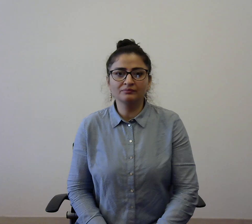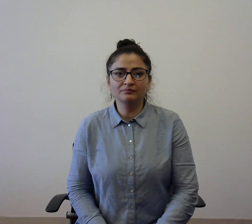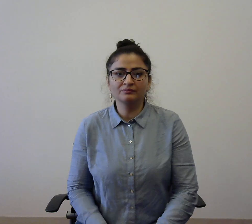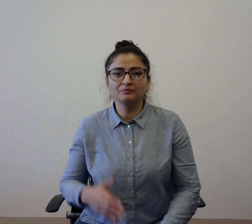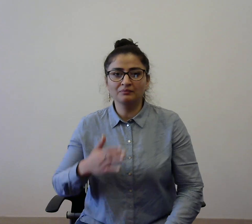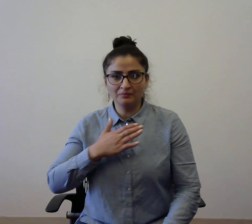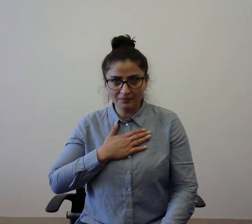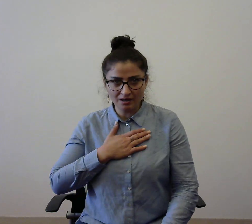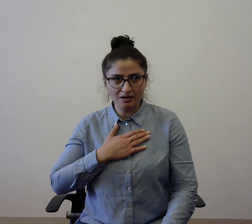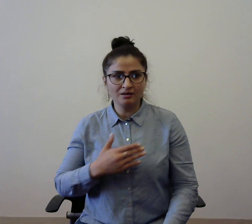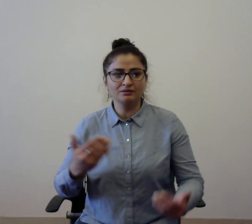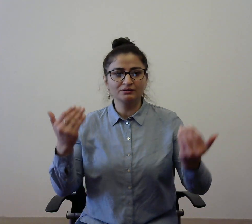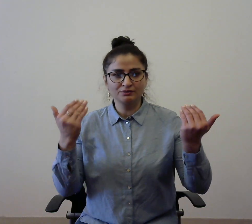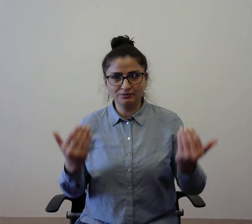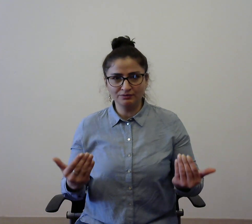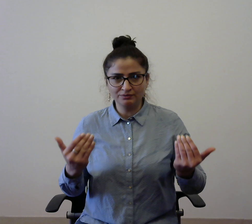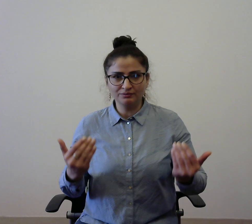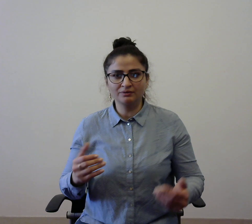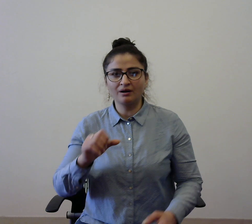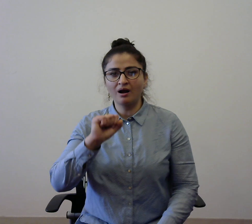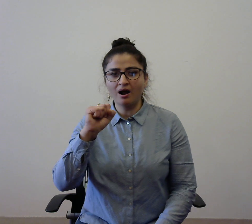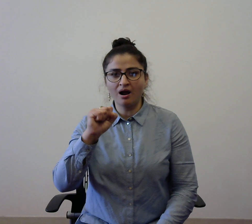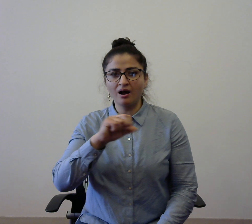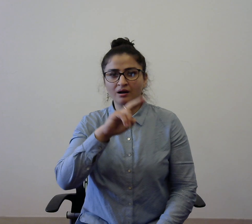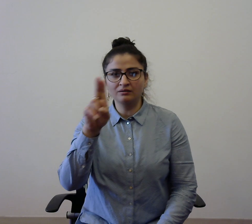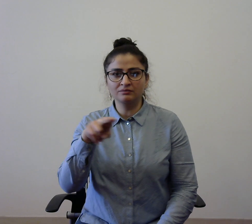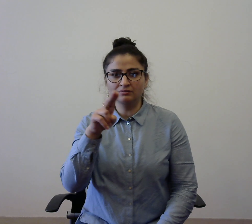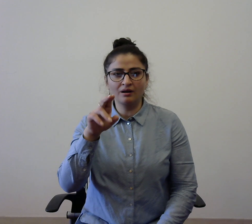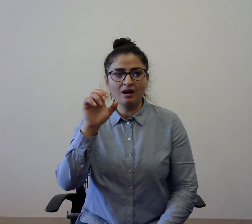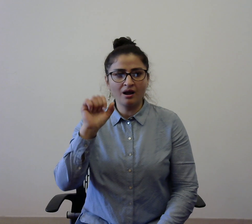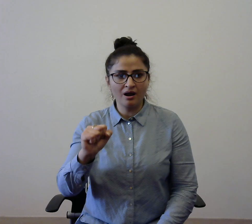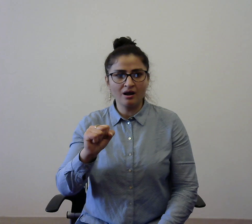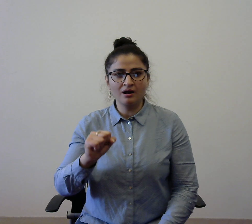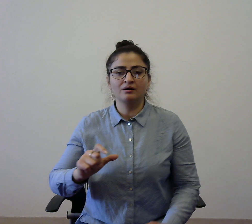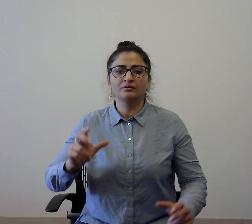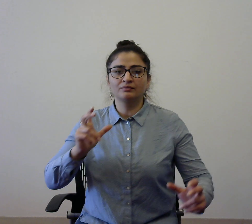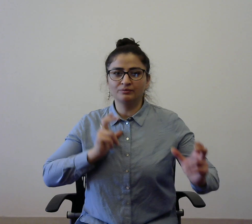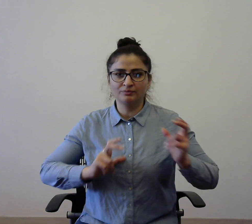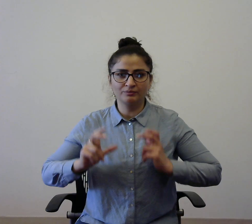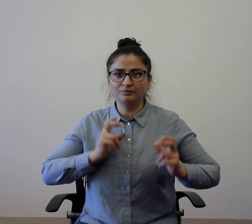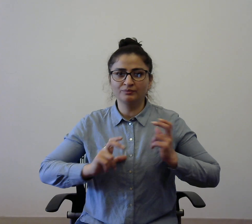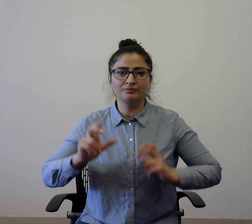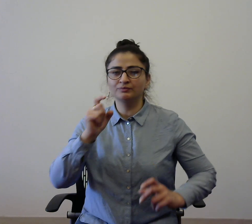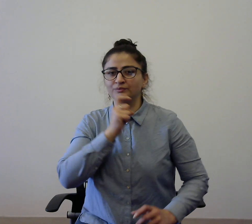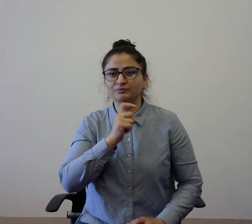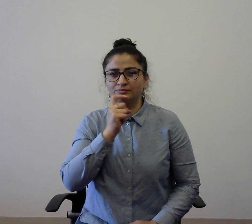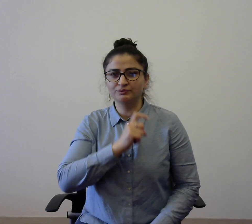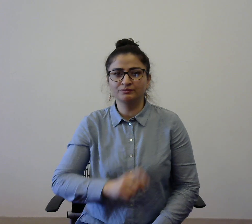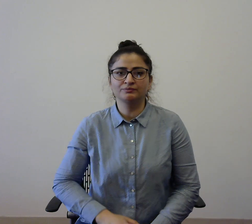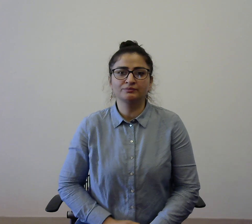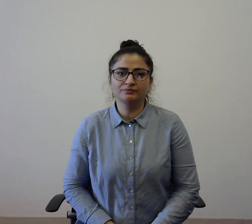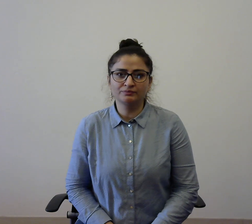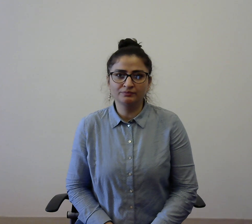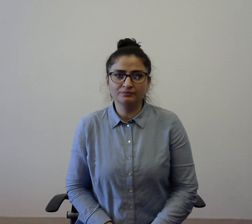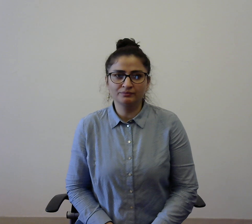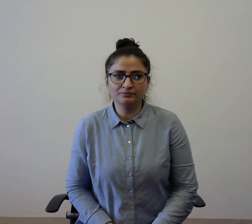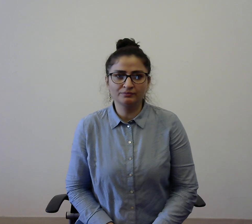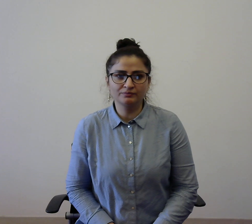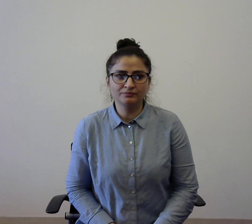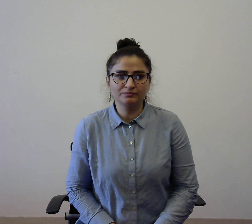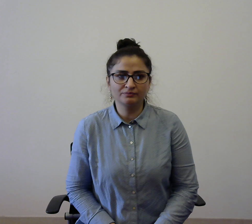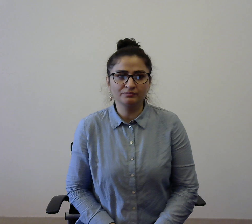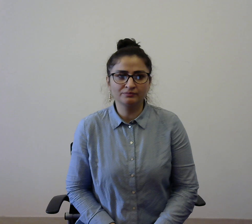Mən indi ADA universitetindəyəm